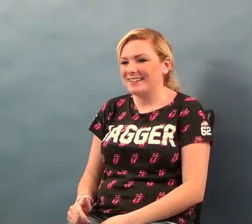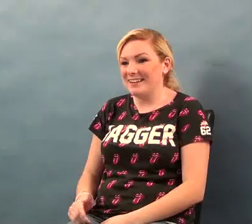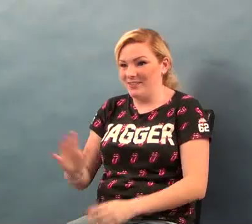To wszystko.